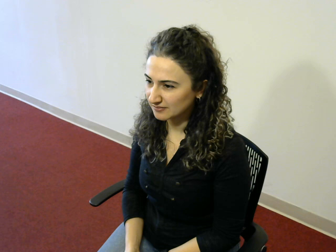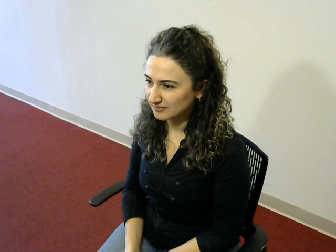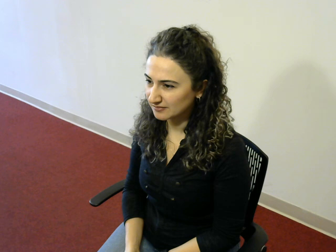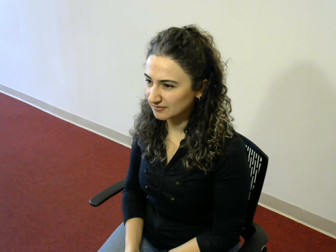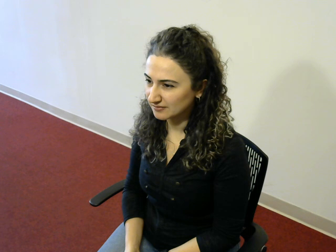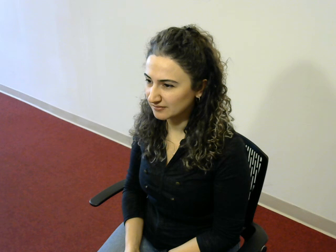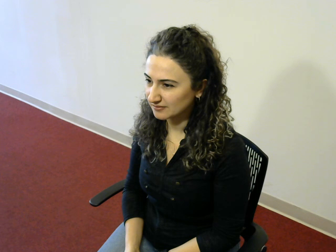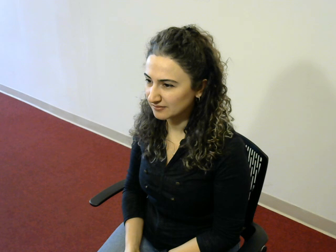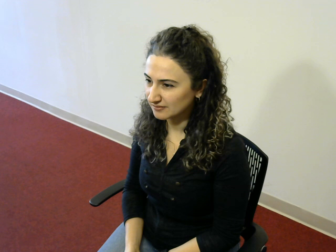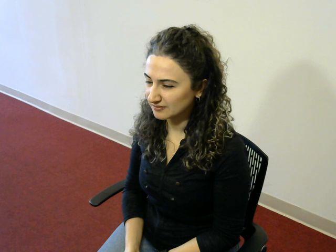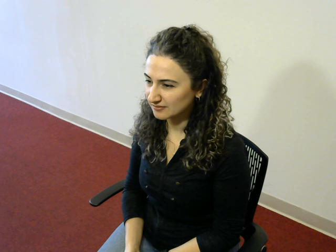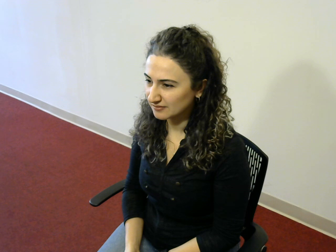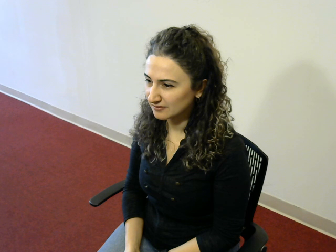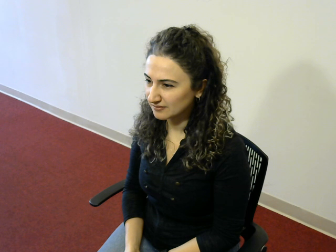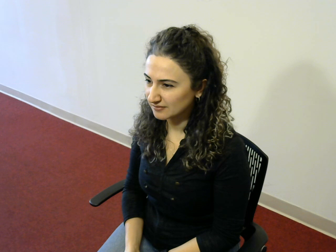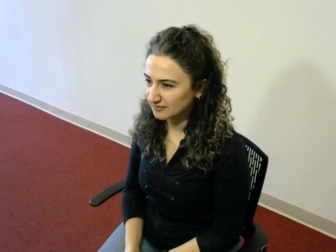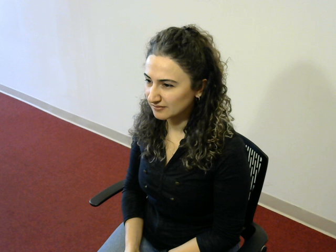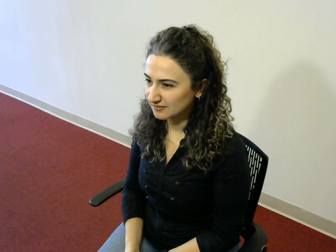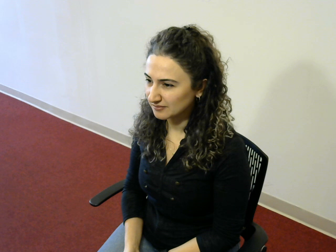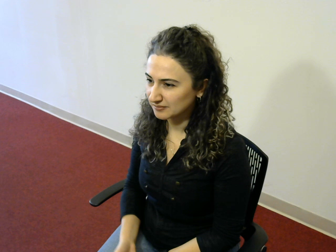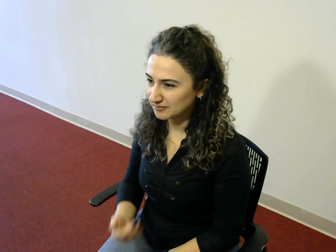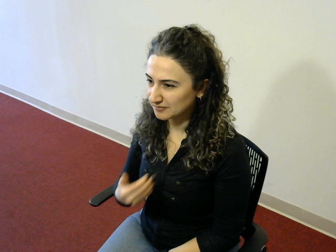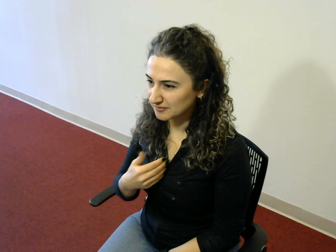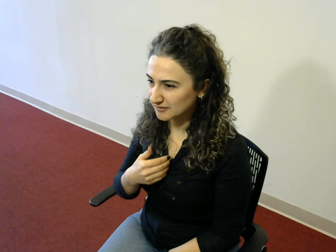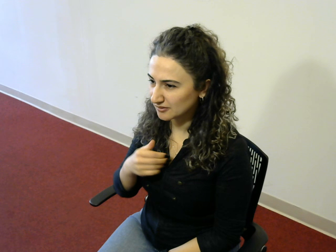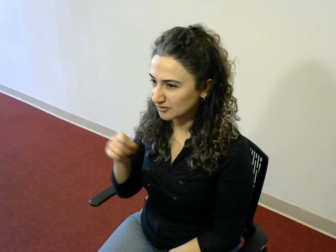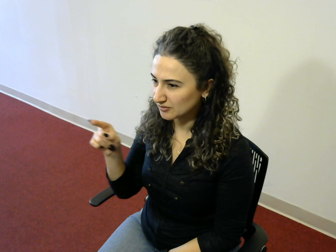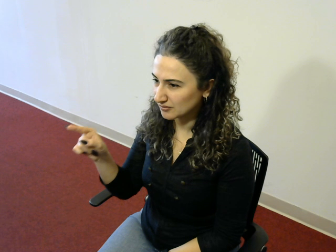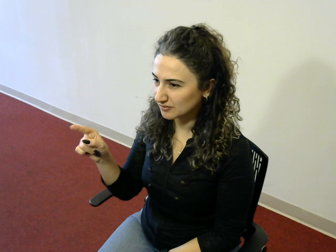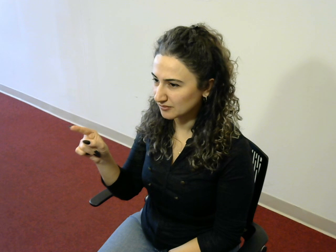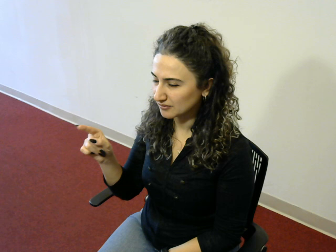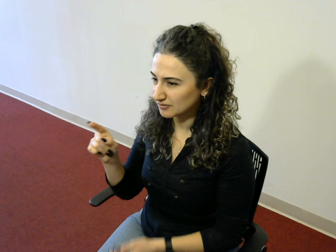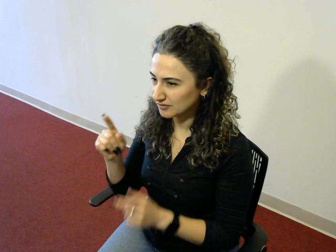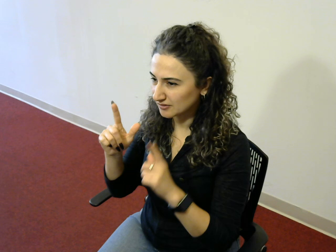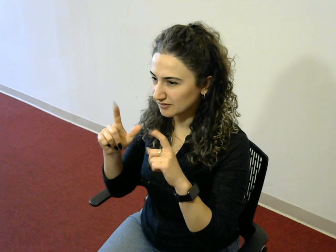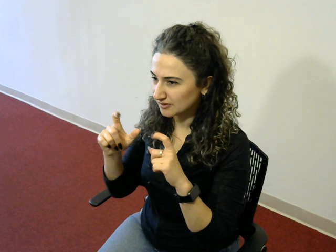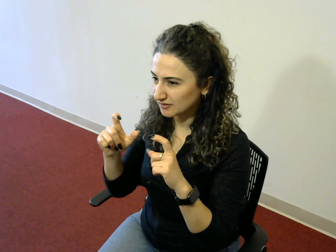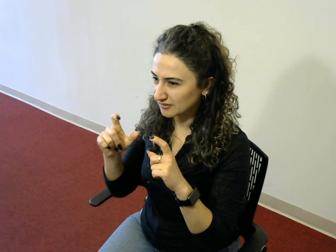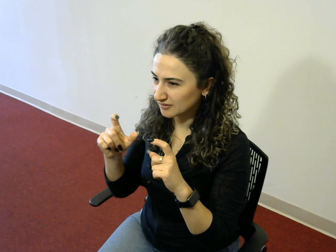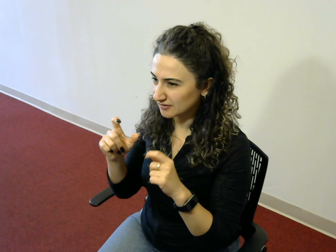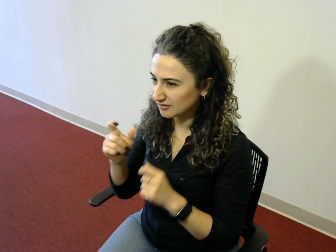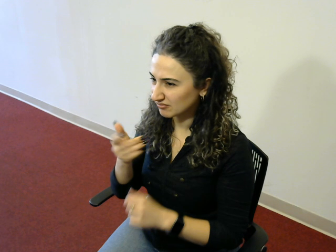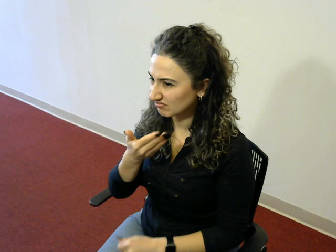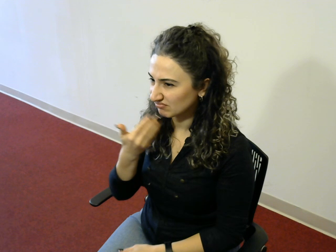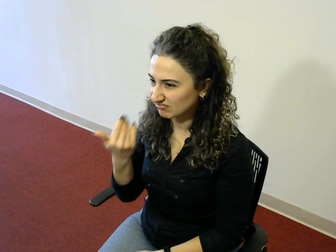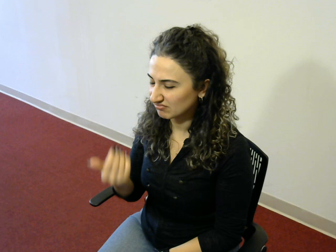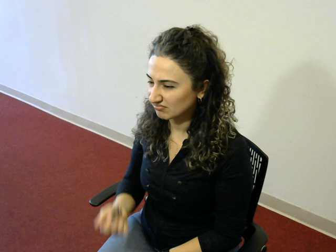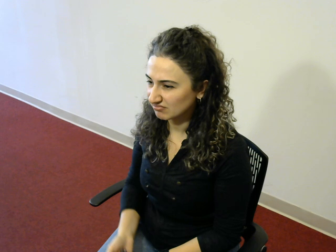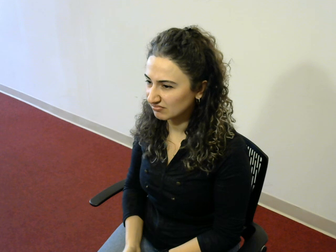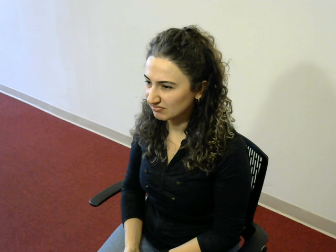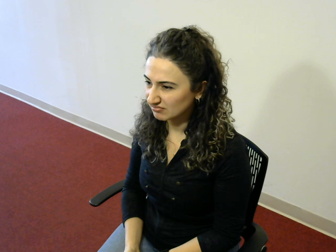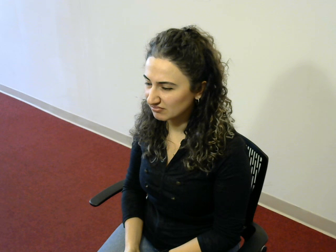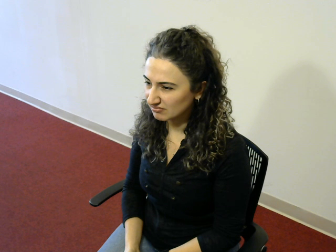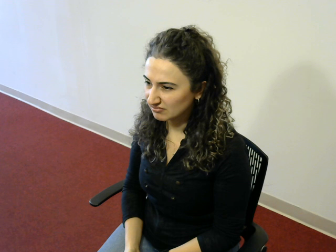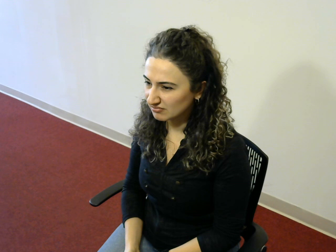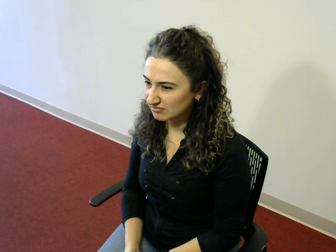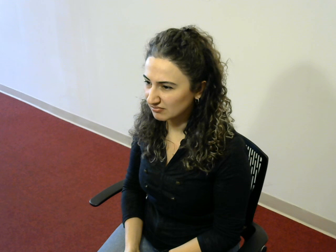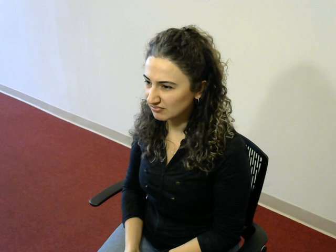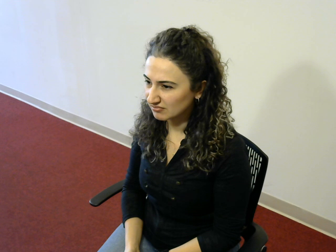Məndə onun şəkli yoxdur